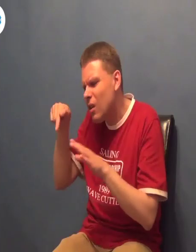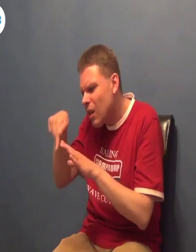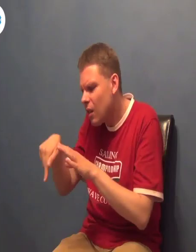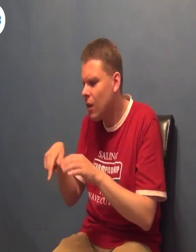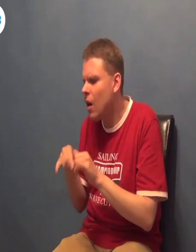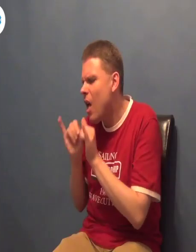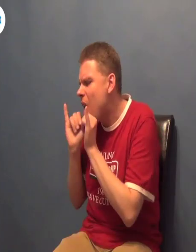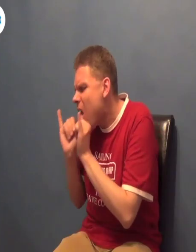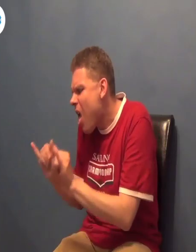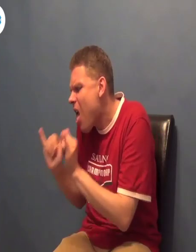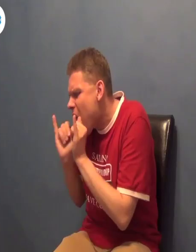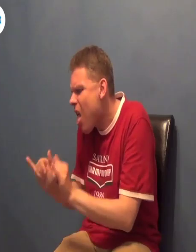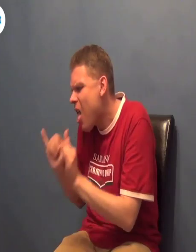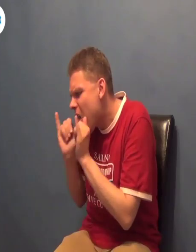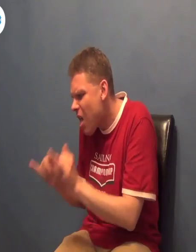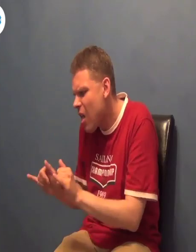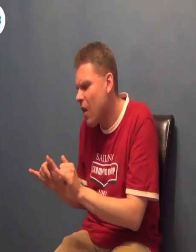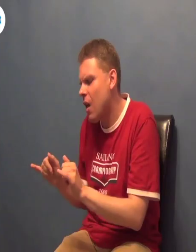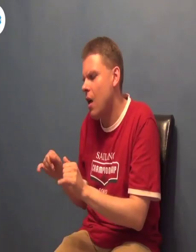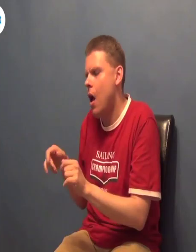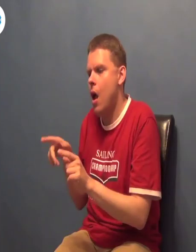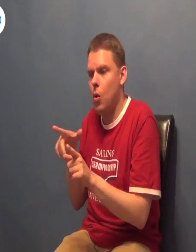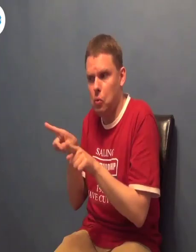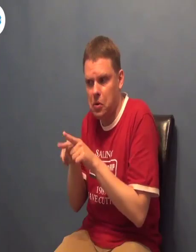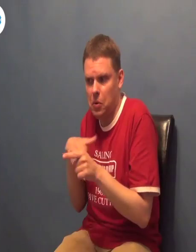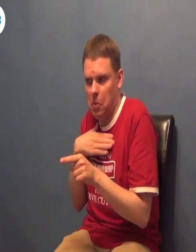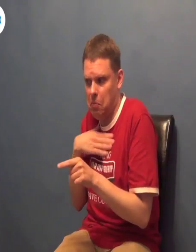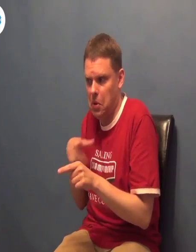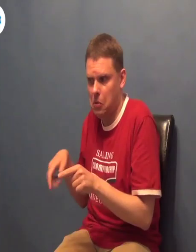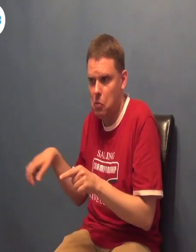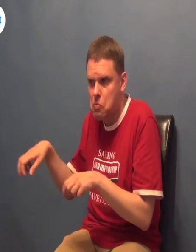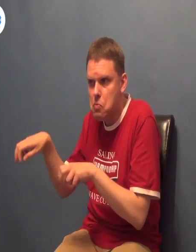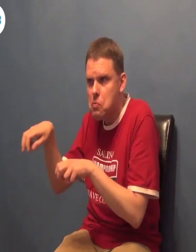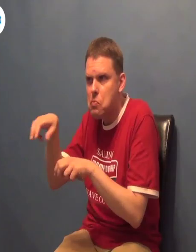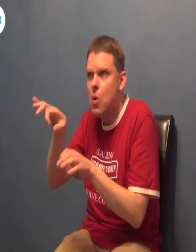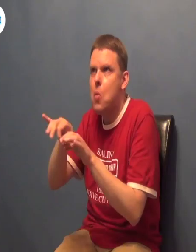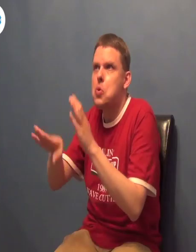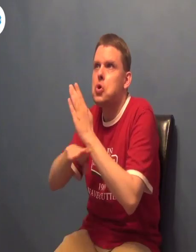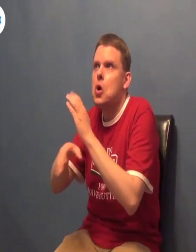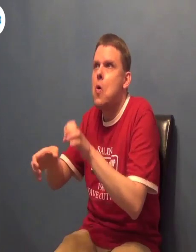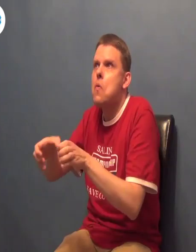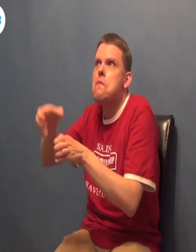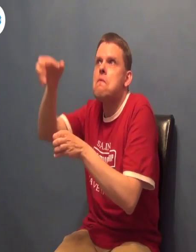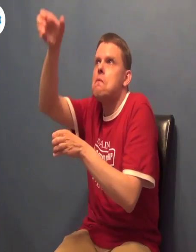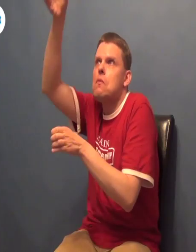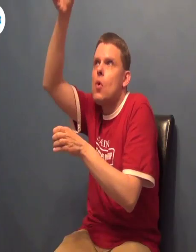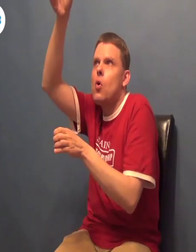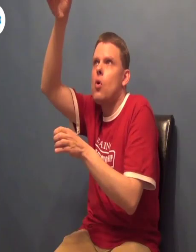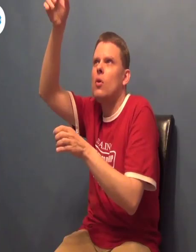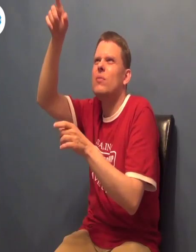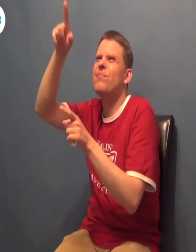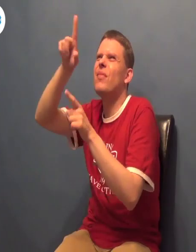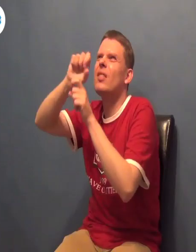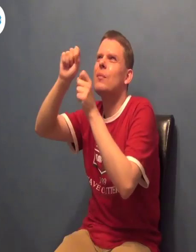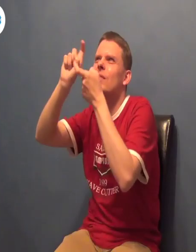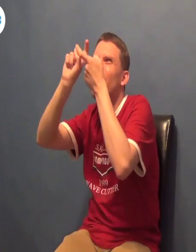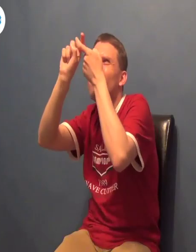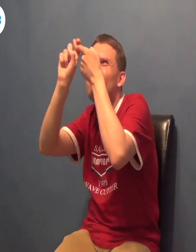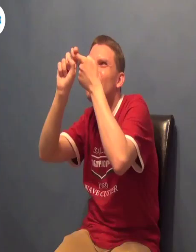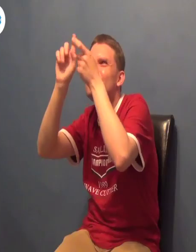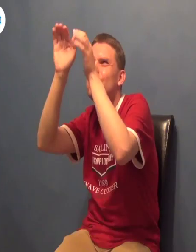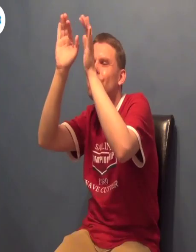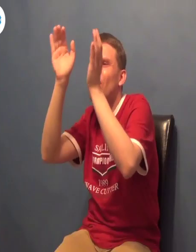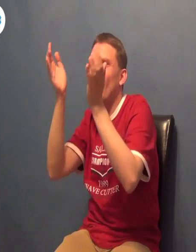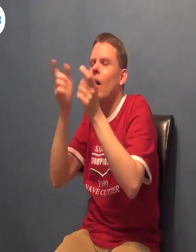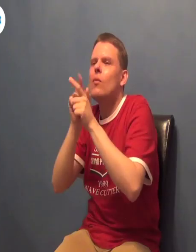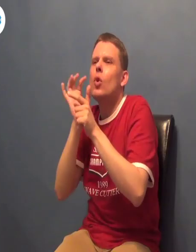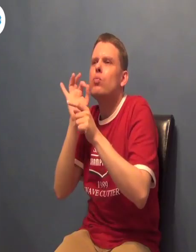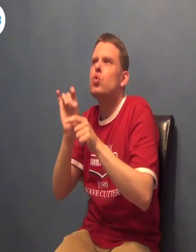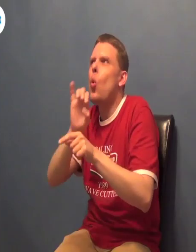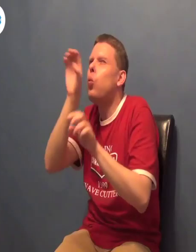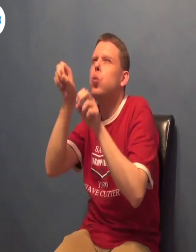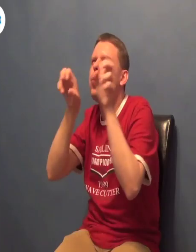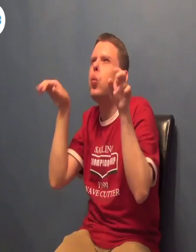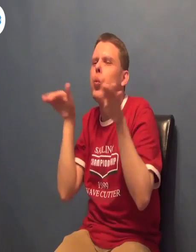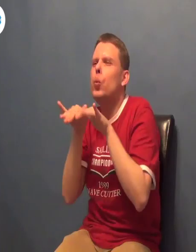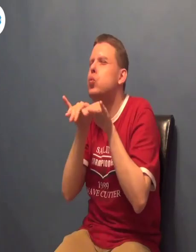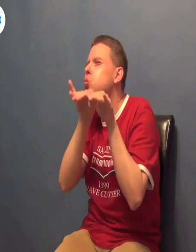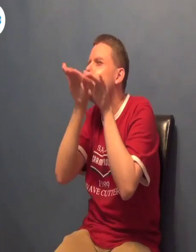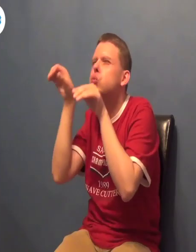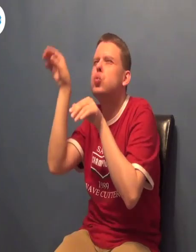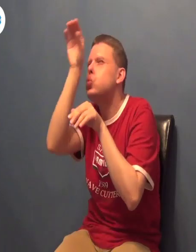Chłopiec schylony krzyczy w tę dziurę, a pies chodzi obok i patrzy, zauważa drzewo, na którym wisi... ul, wokół niego latają pszczoły.